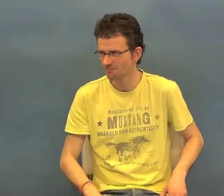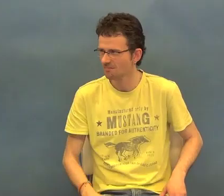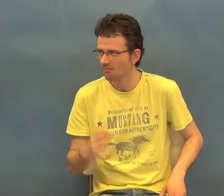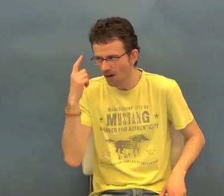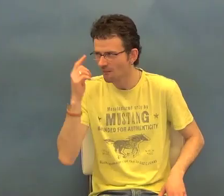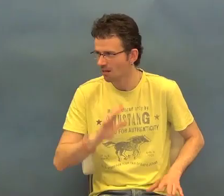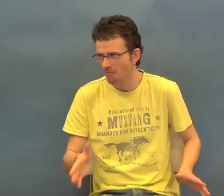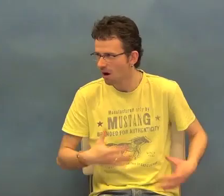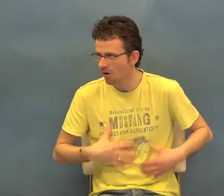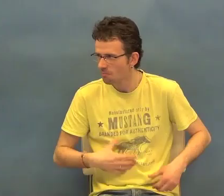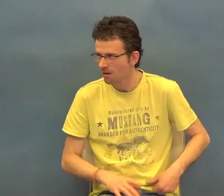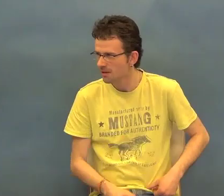Na wystawie nie ma jak się wykąpać